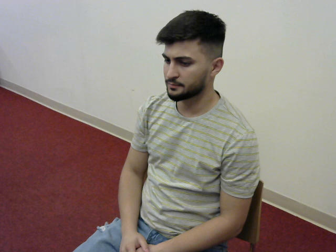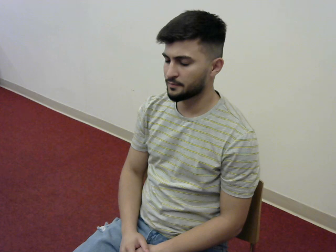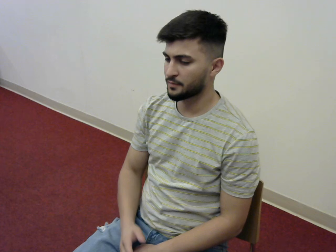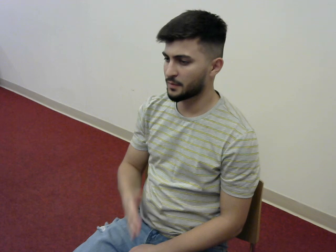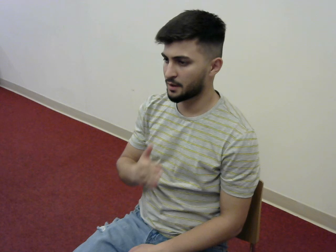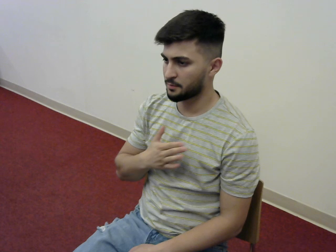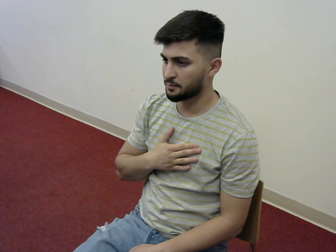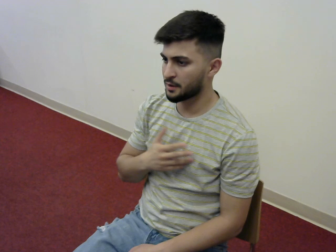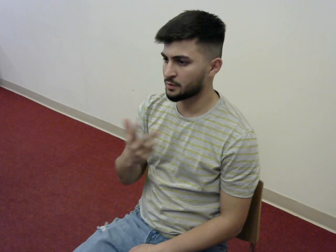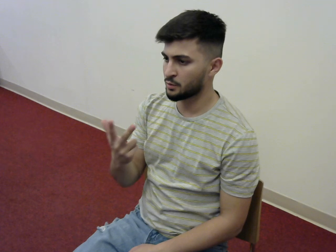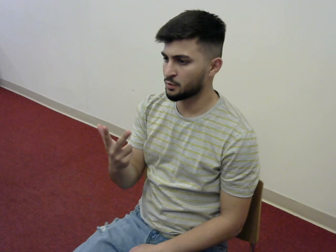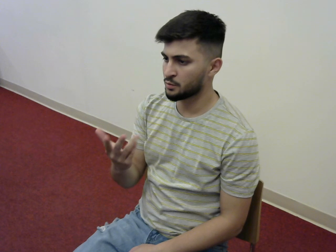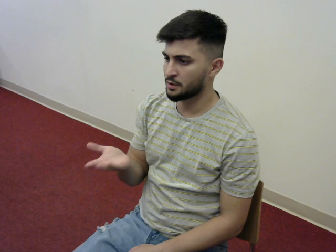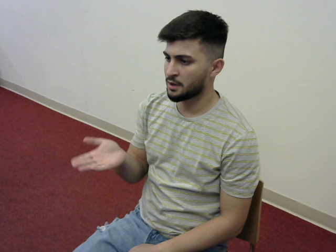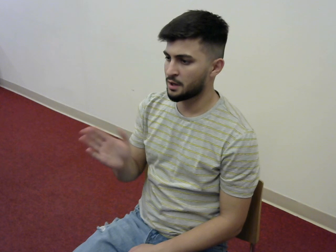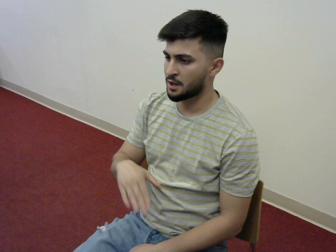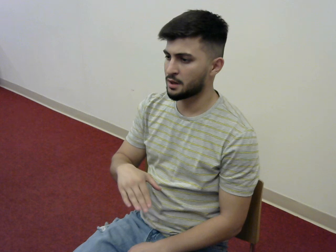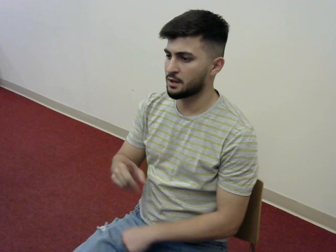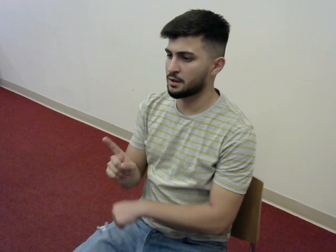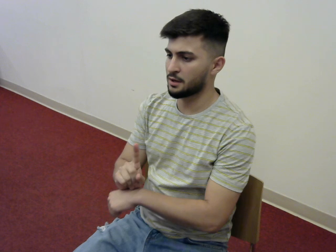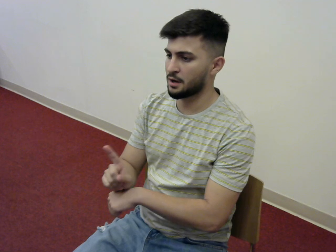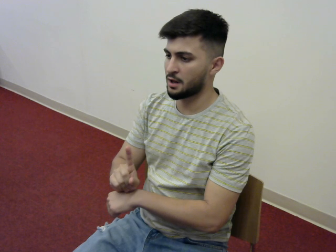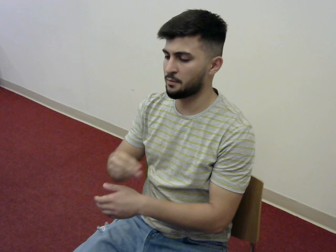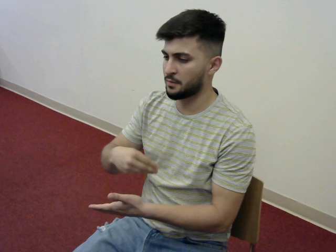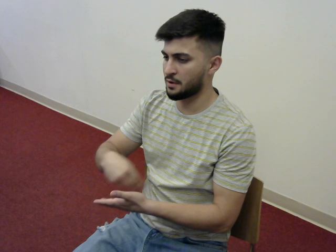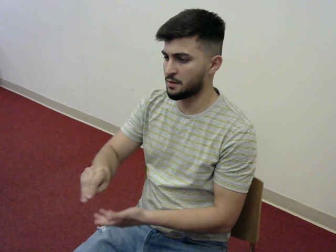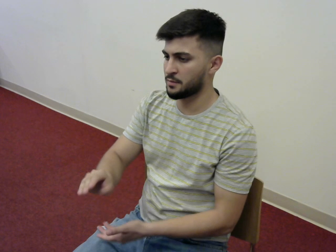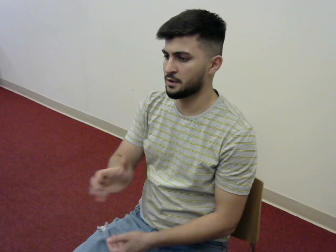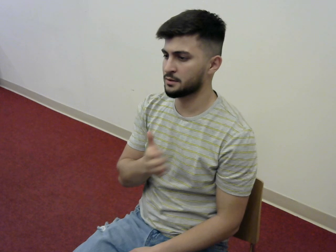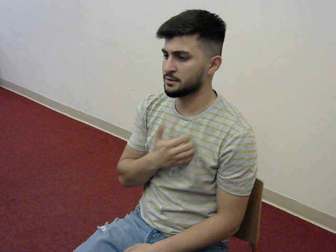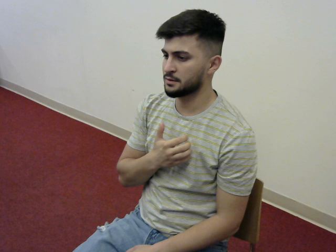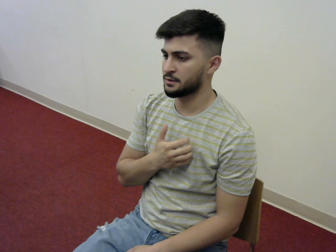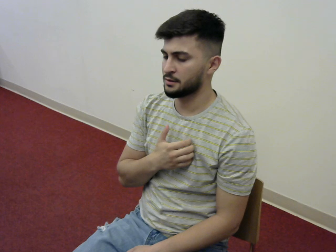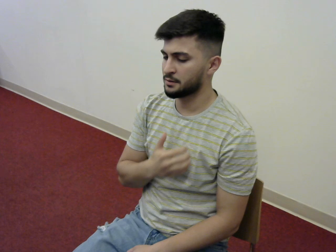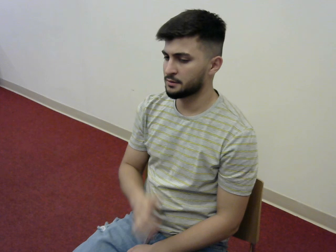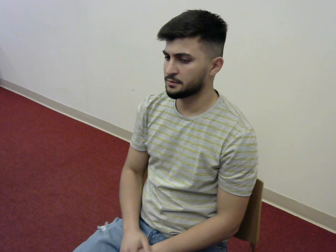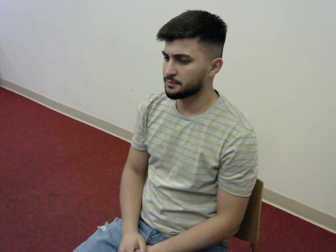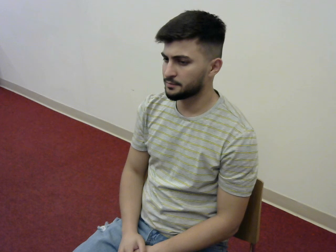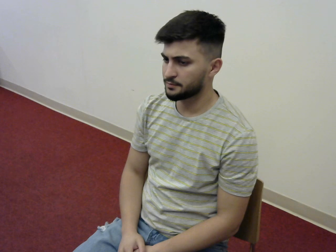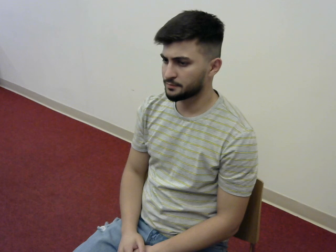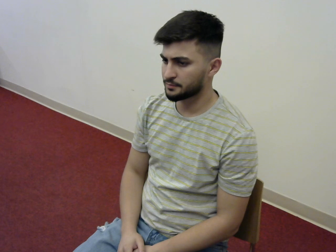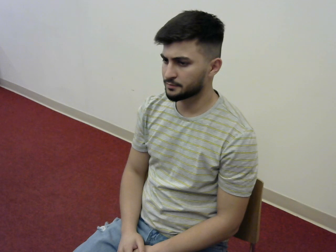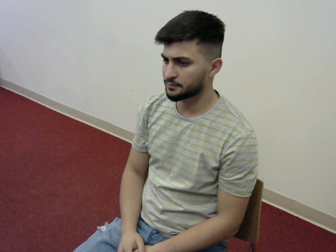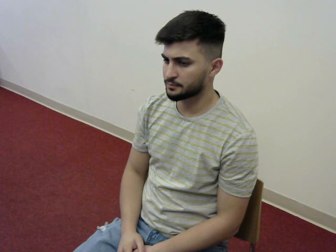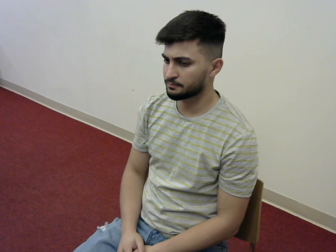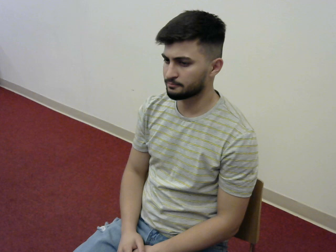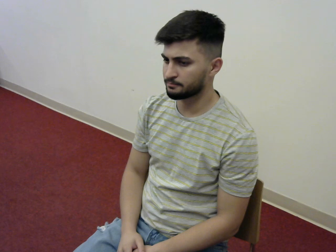Mən 3 ədəd qələm almaq istərdim